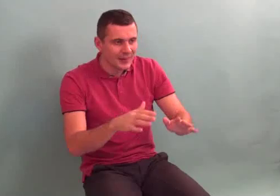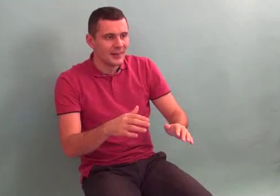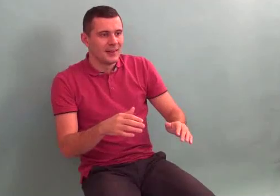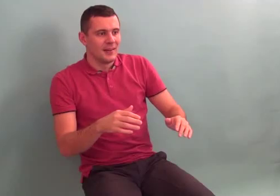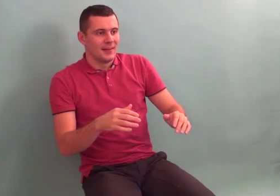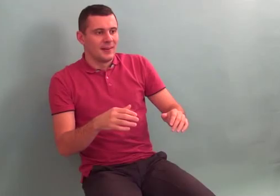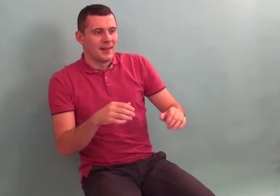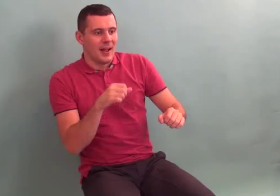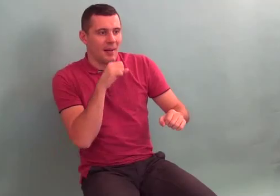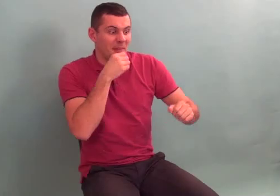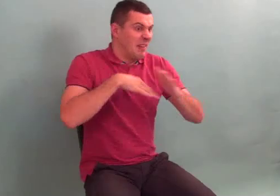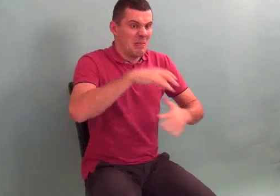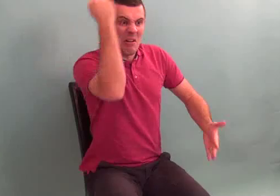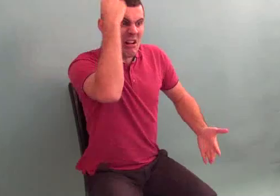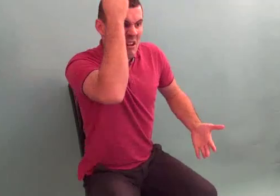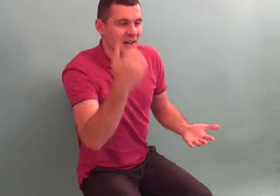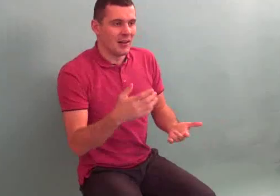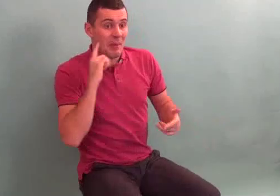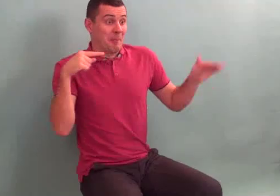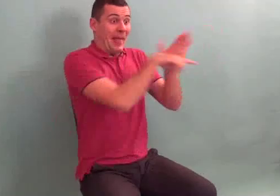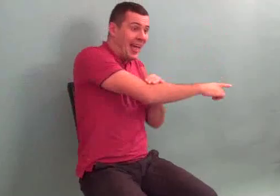Babcia wychodzi i wygraża chłopcu, który szybko ucieka.